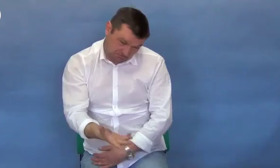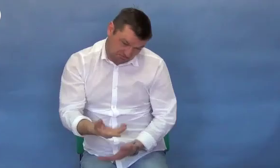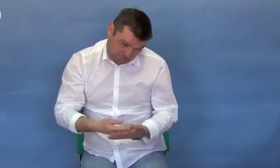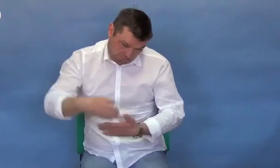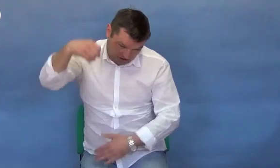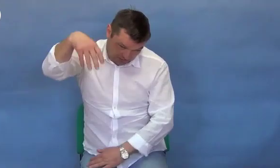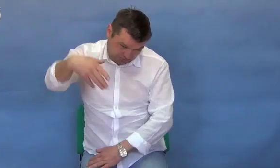Narysowany jest prysznic.